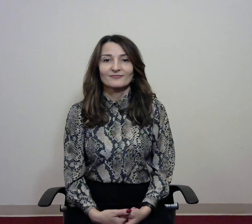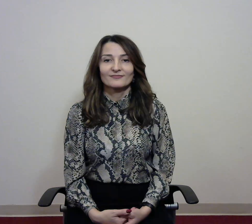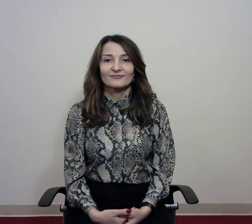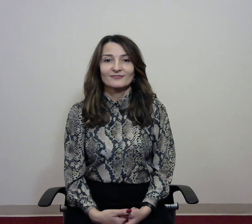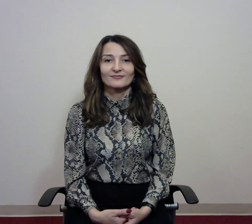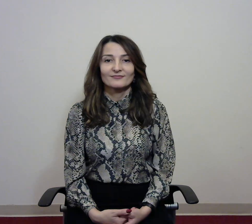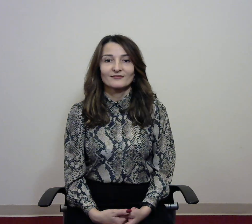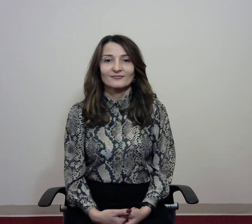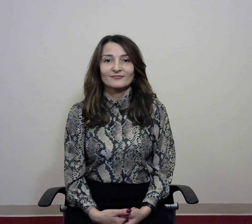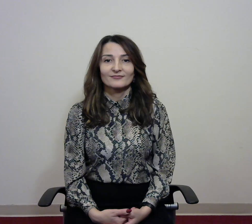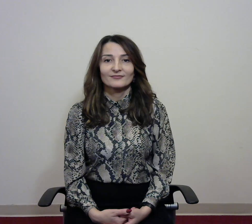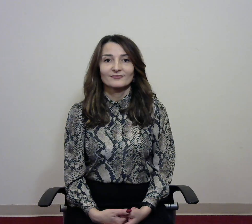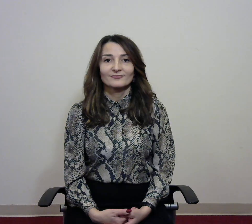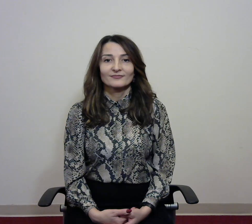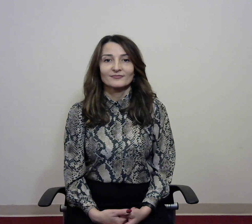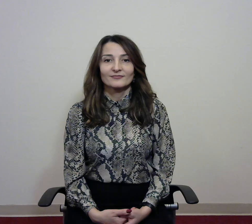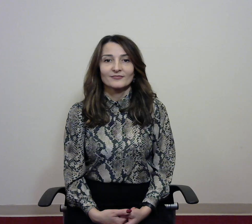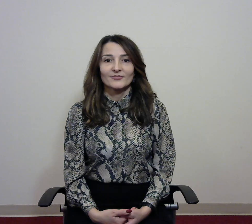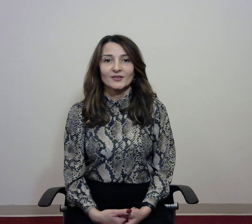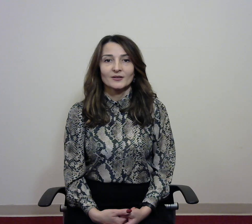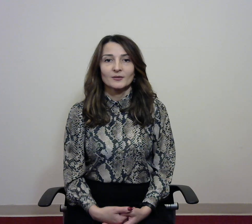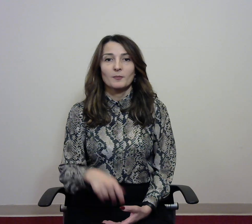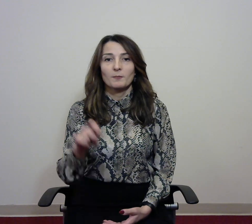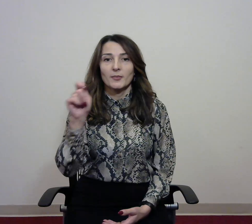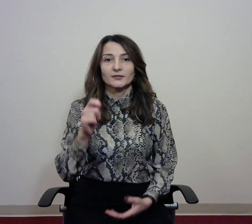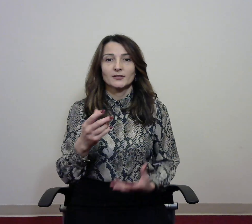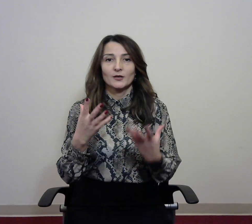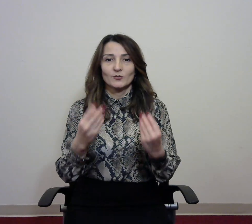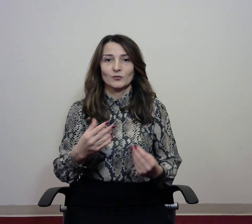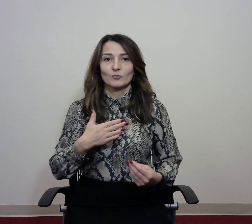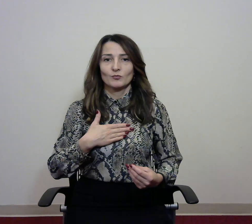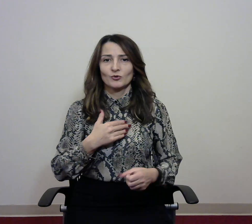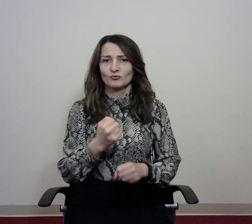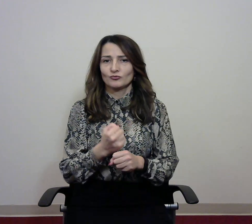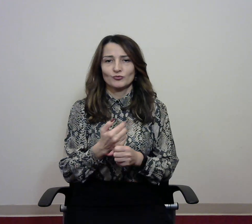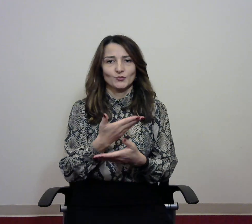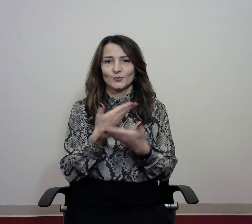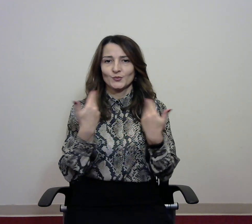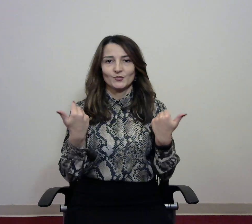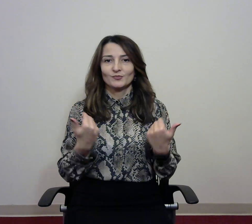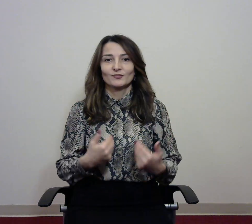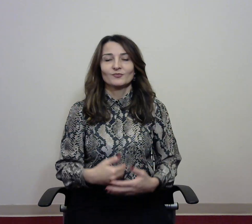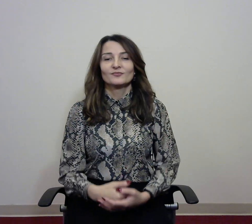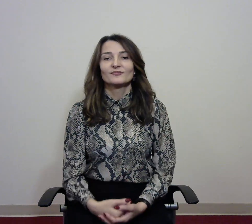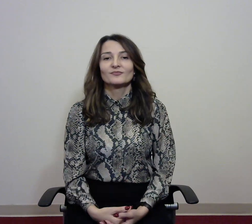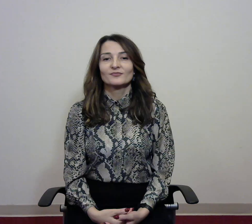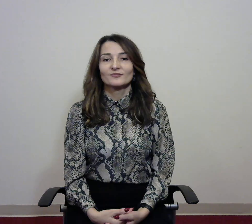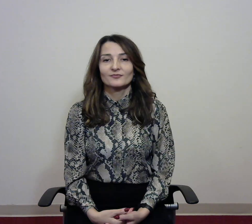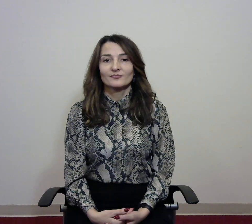Bazar günü mənim işim yoxdur